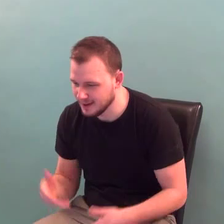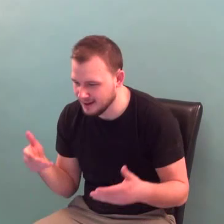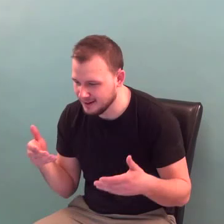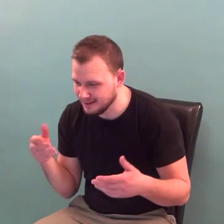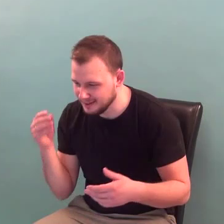Egzamin...